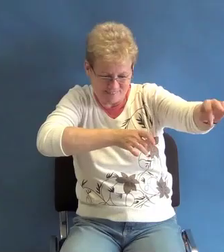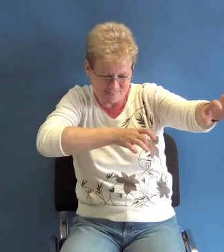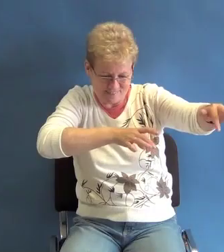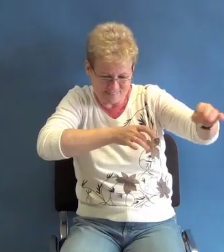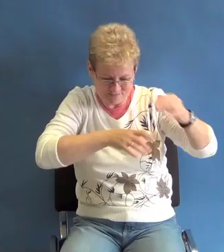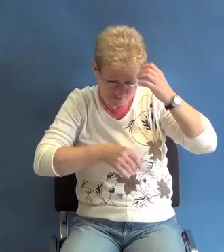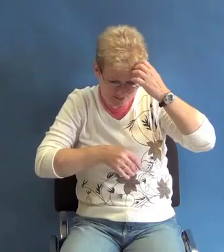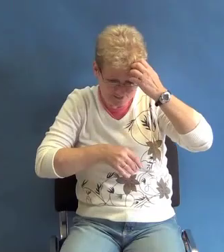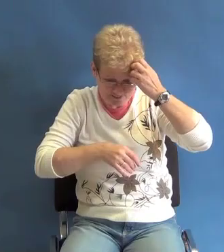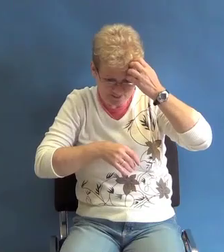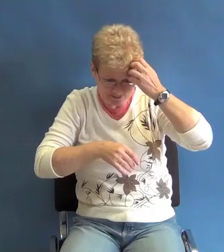Królik biega.